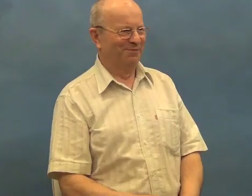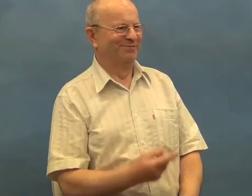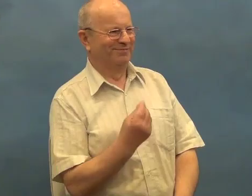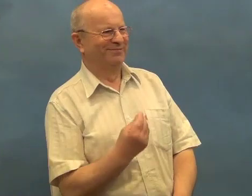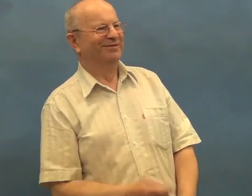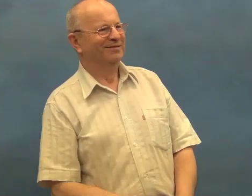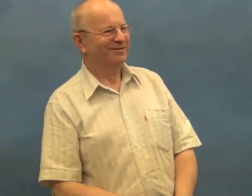Wspaniale.